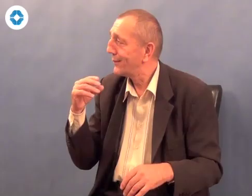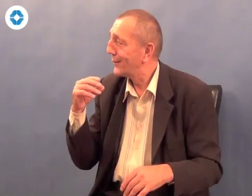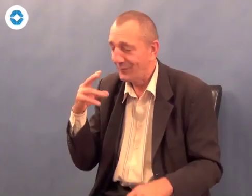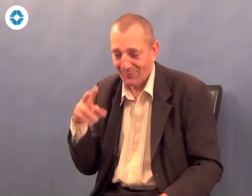Powtórzyć.